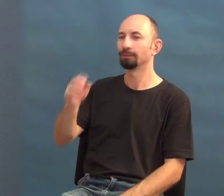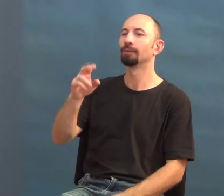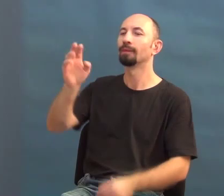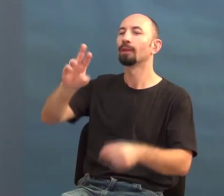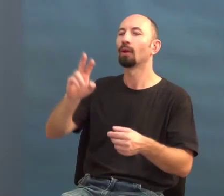Kto.